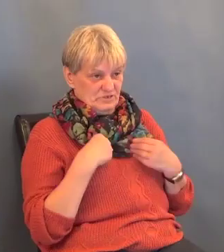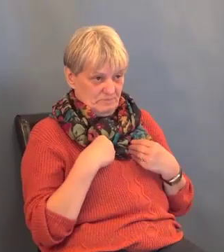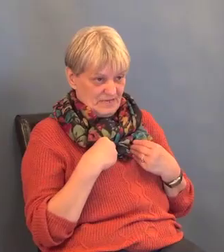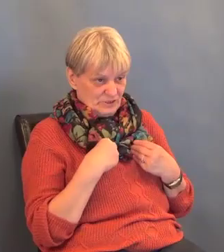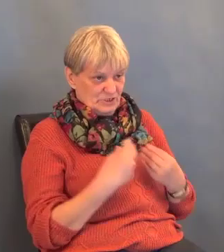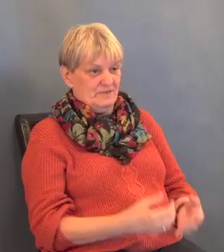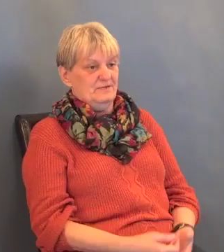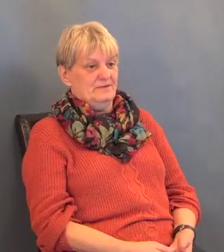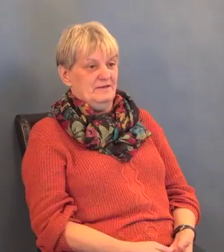Przyjmiesz?